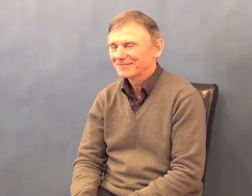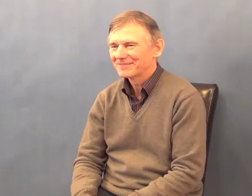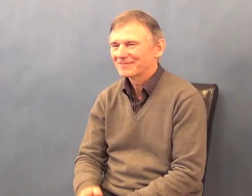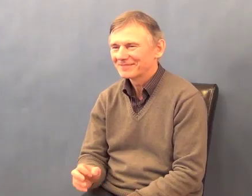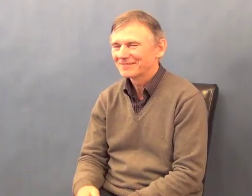Okej.